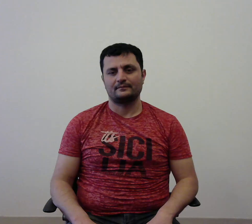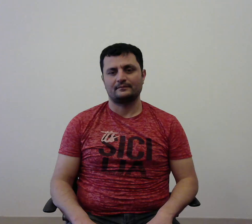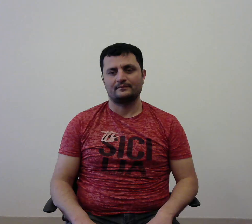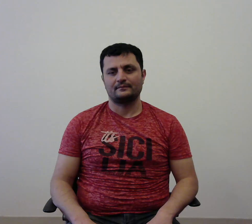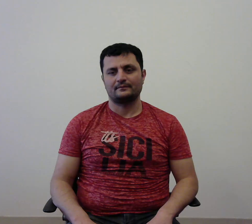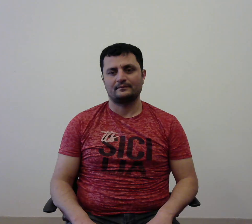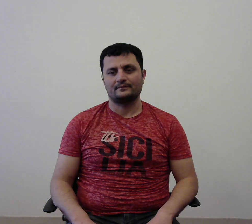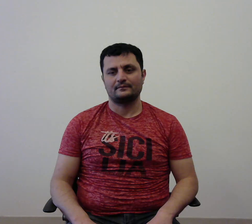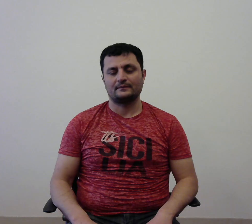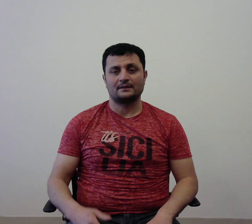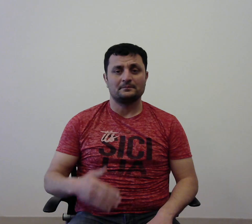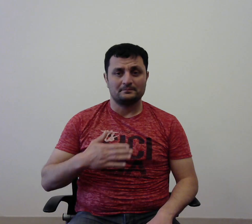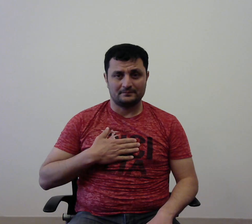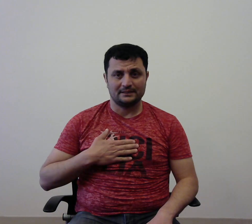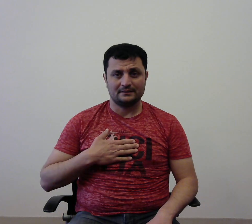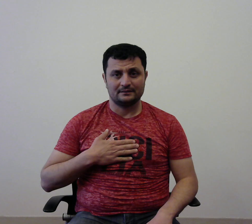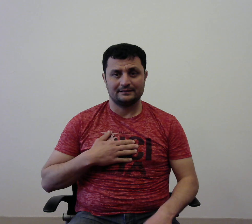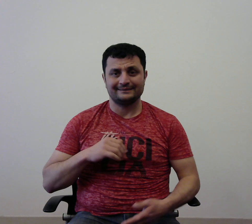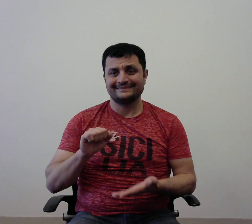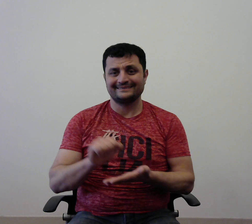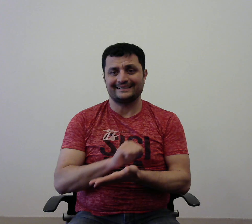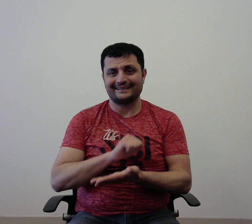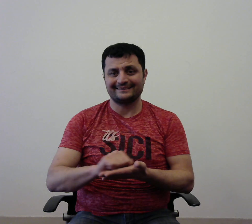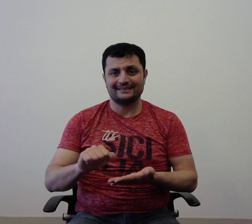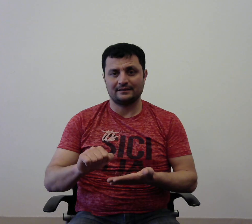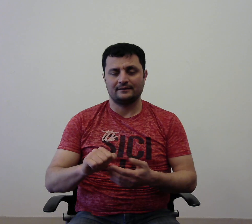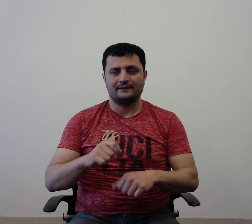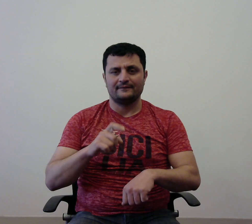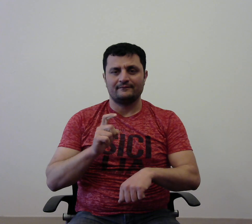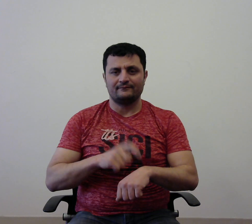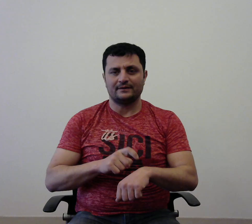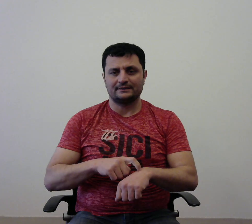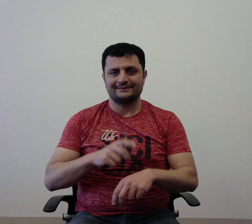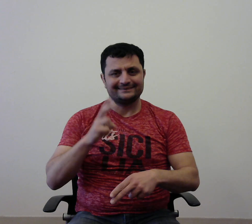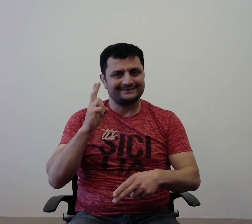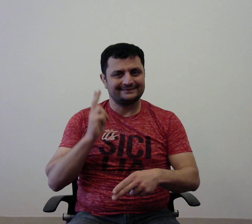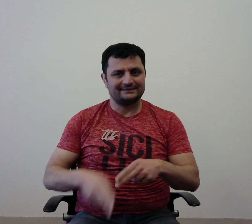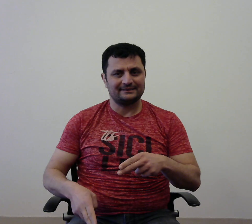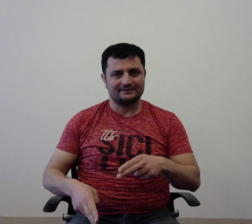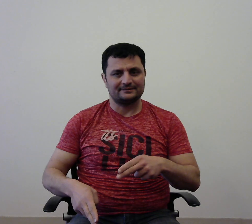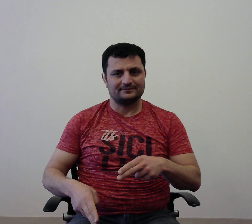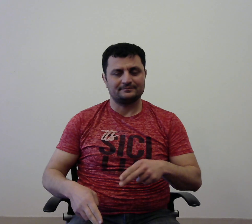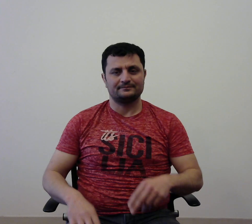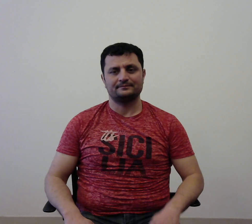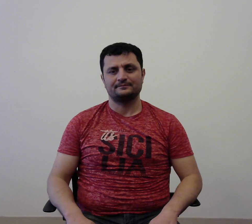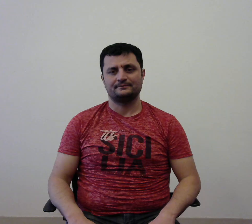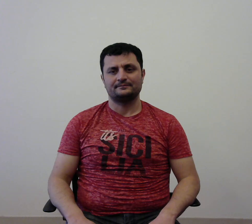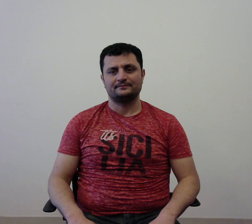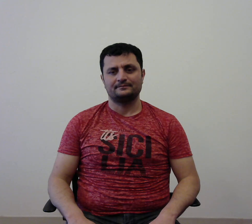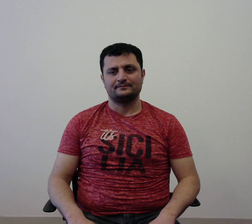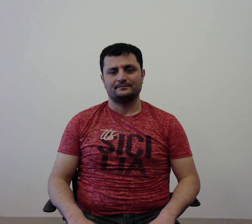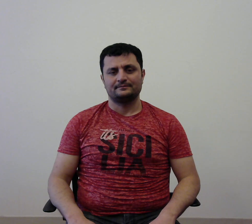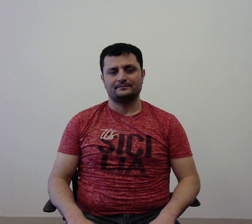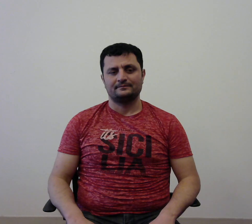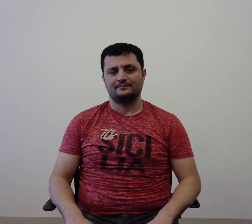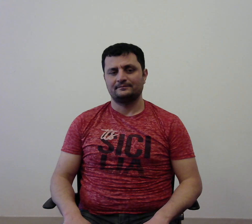Mənim sənədimin vaxtı bitib